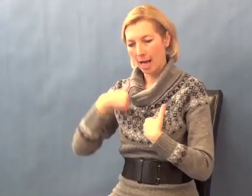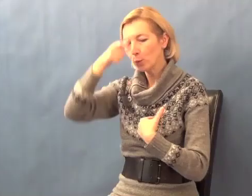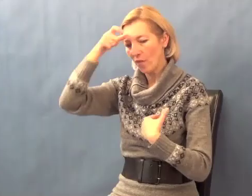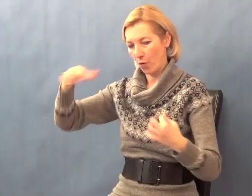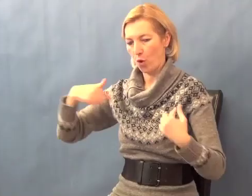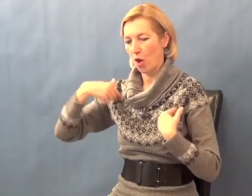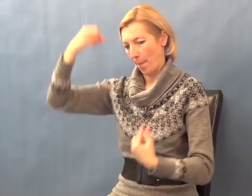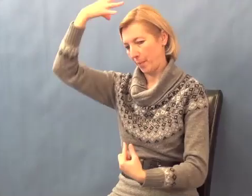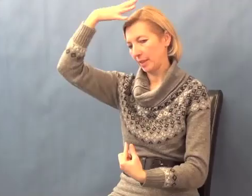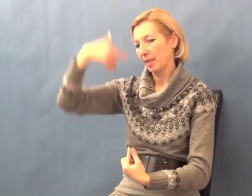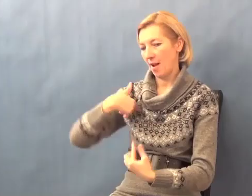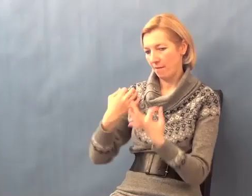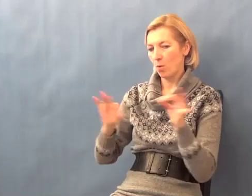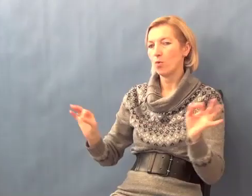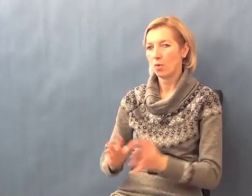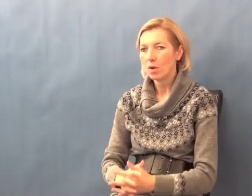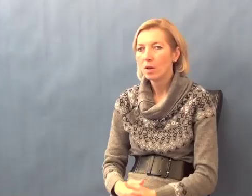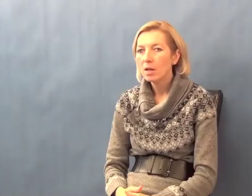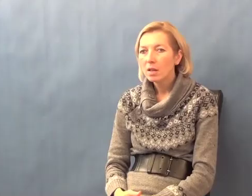Ja jako człowiek mam prawo do prysznica.